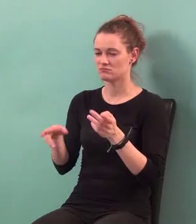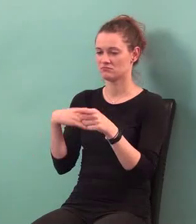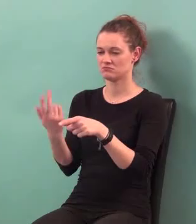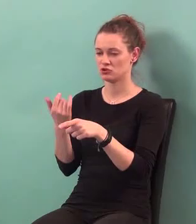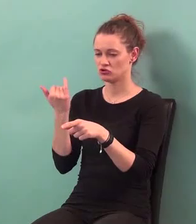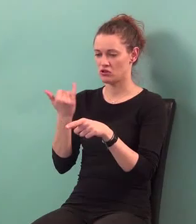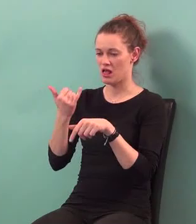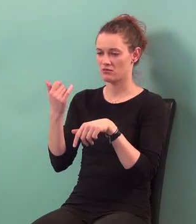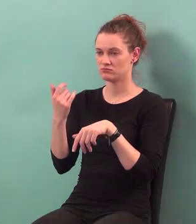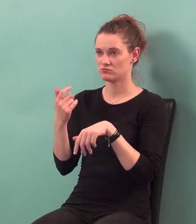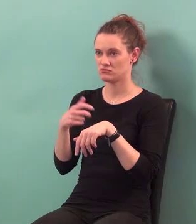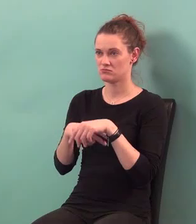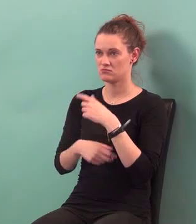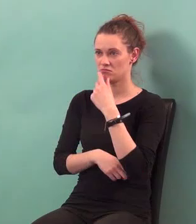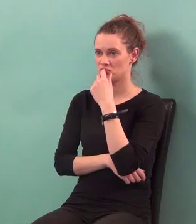W następnym rzędzie jest dziecko....